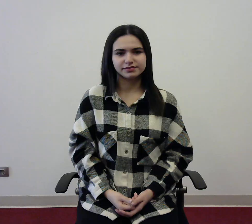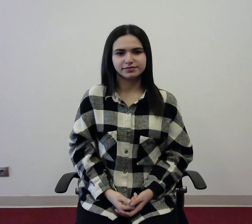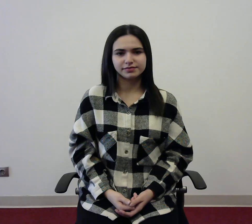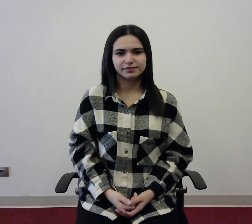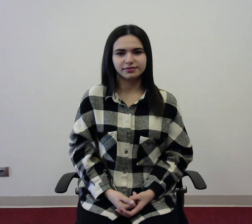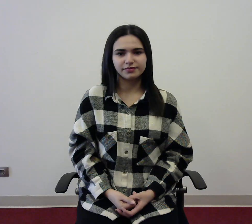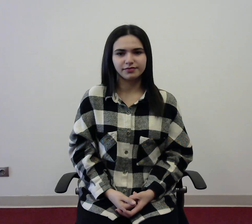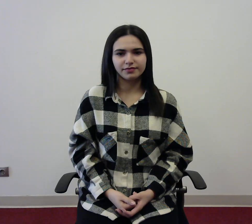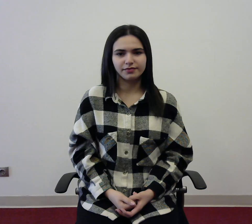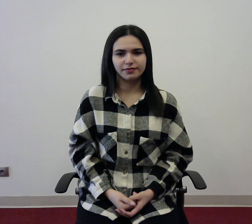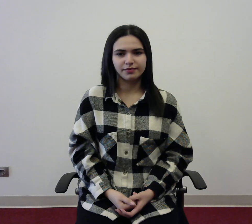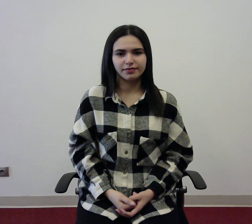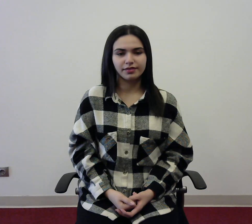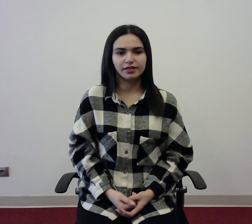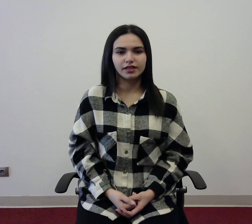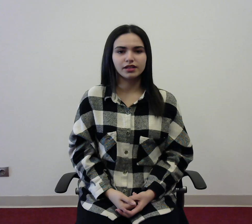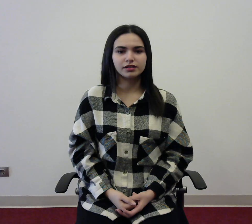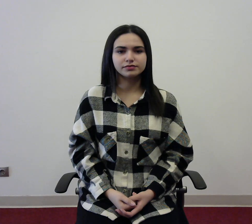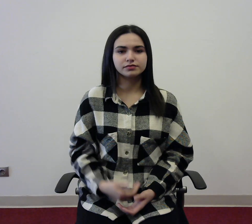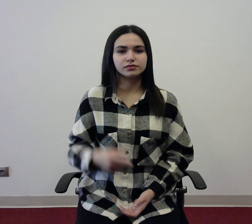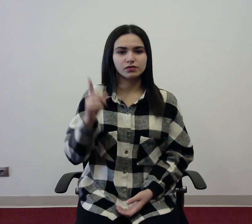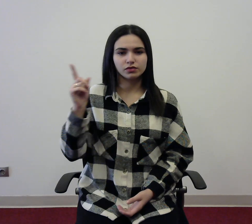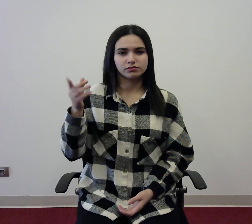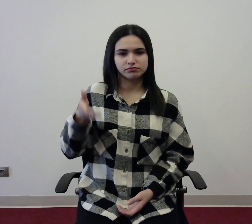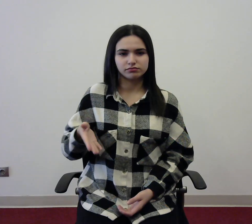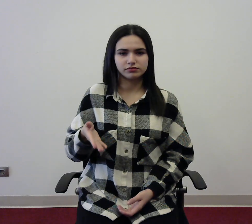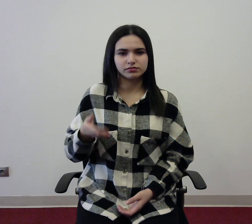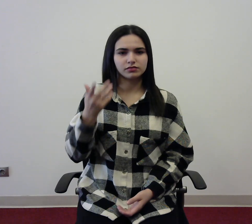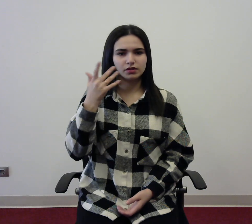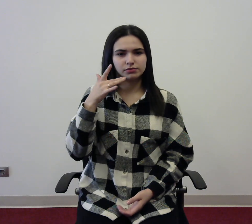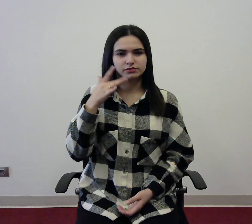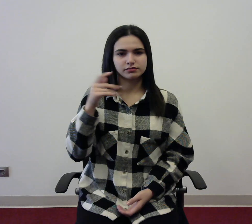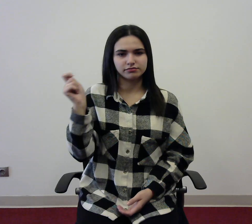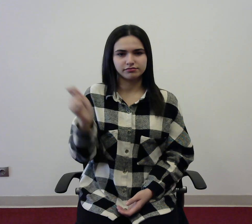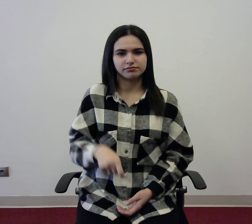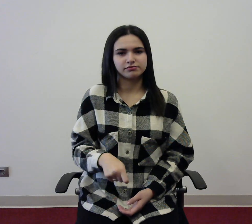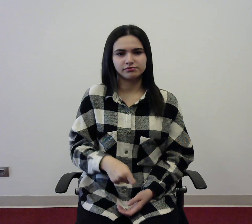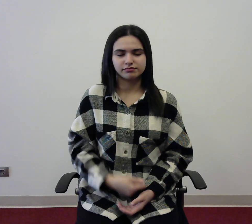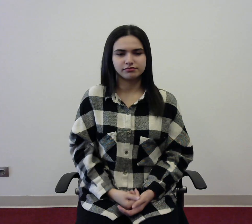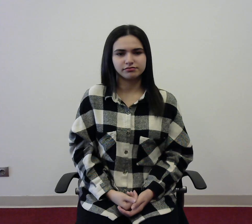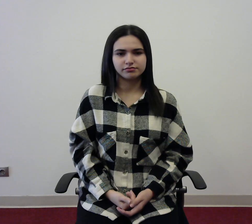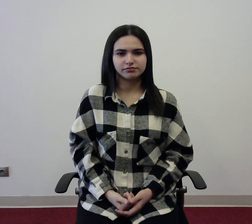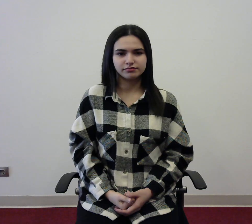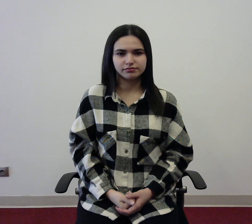O bura Amerikadan gəlib